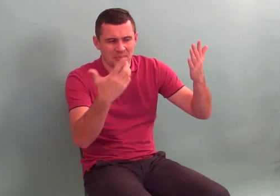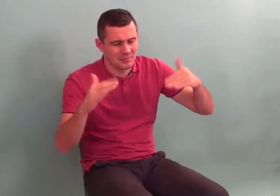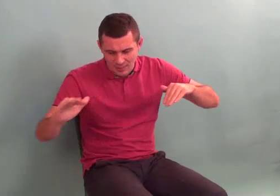Mały.